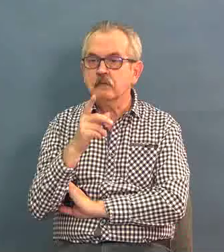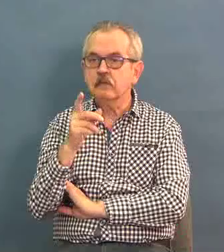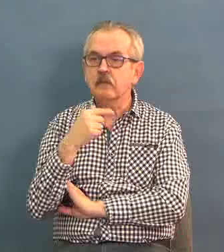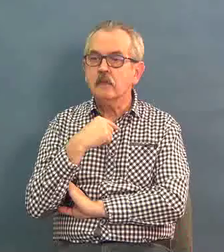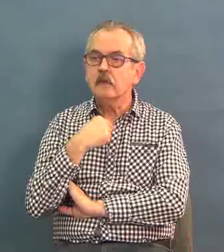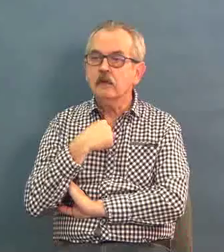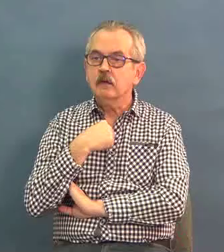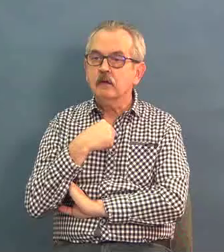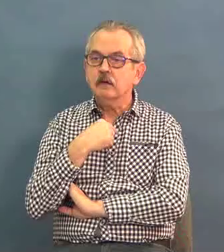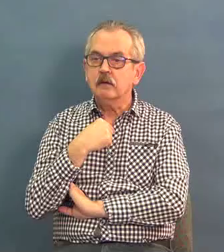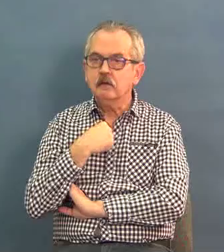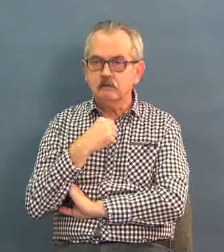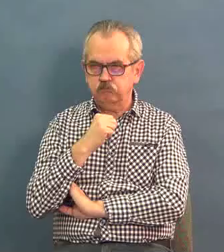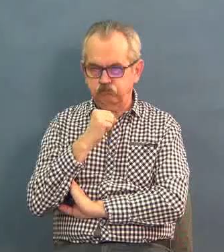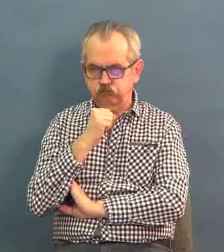Ja wcale...